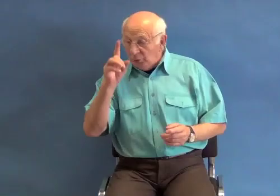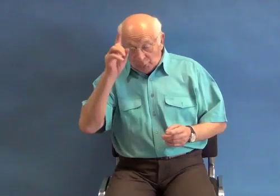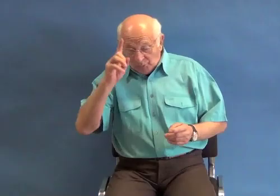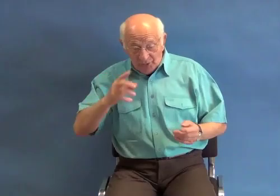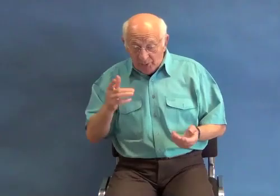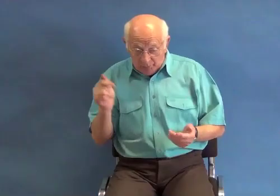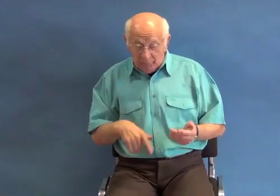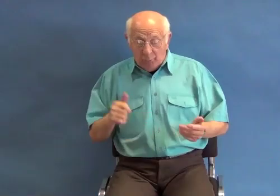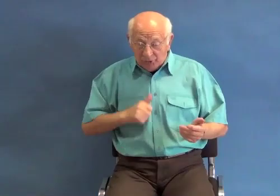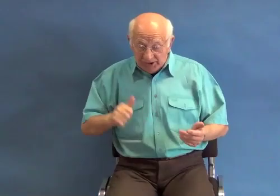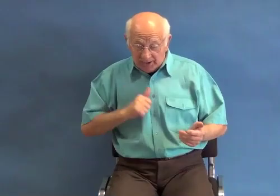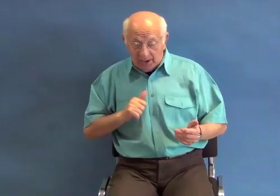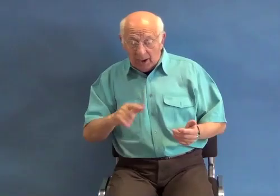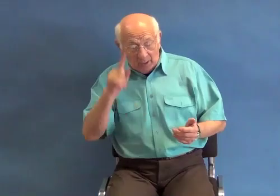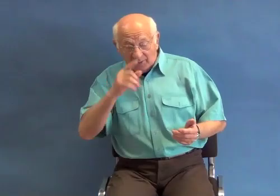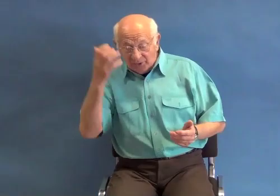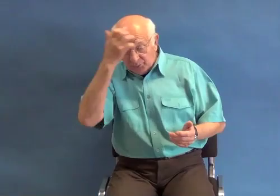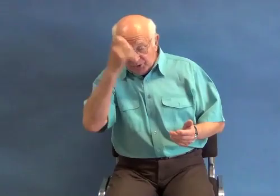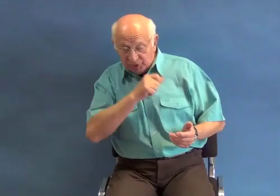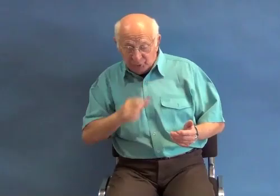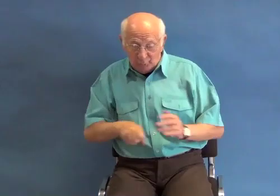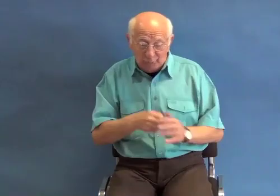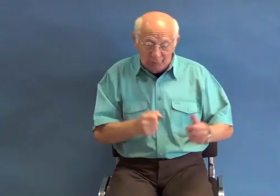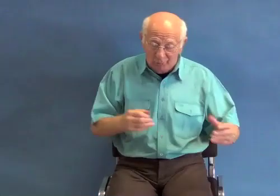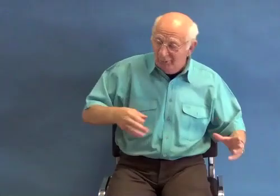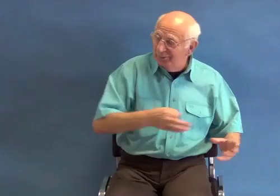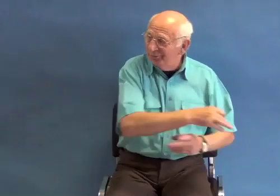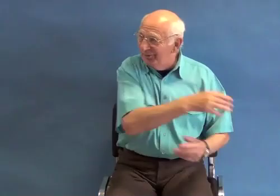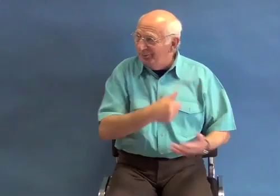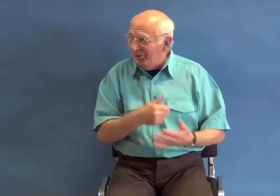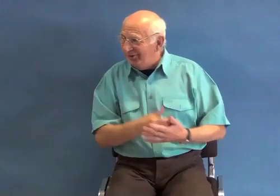Ludzie powinni poczekać, a ci ludzie śpieszą się do samochodu.